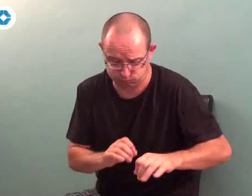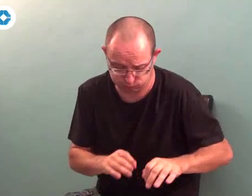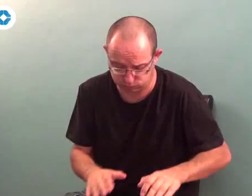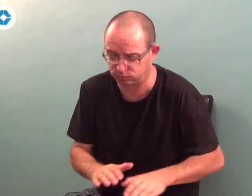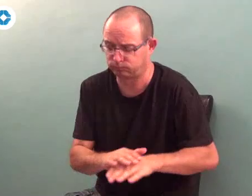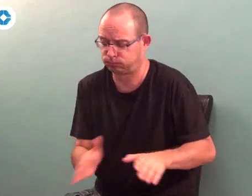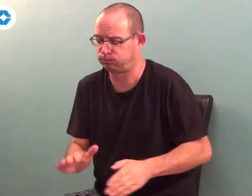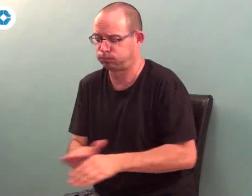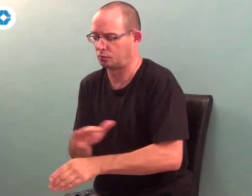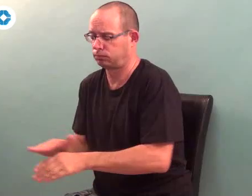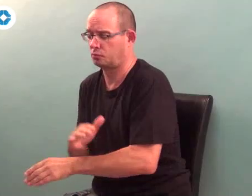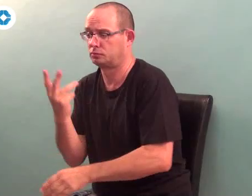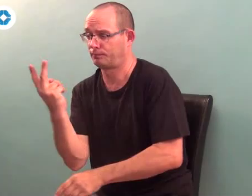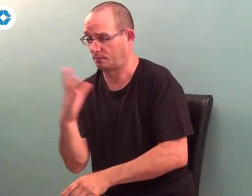Kończy, gdy są pełne. Napełnił już dwa.